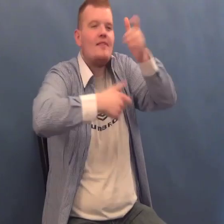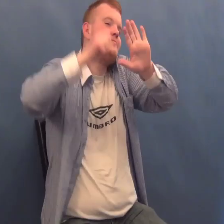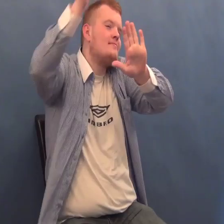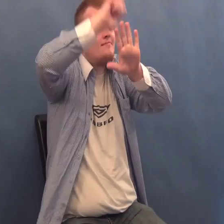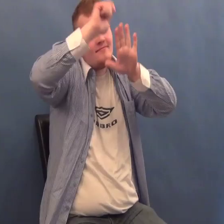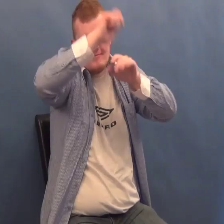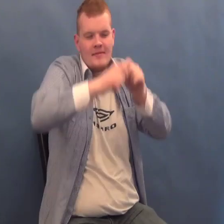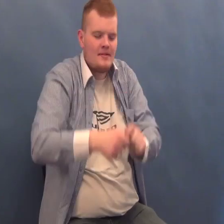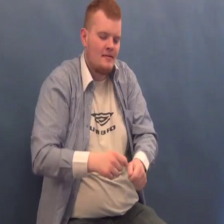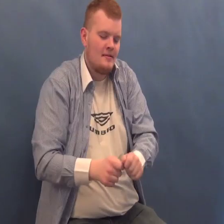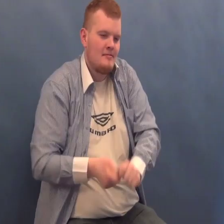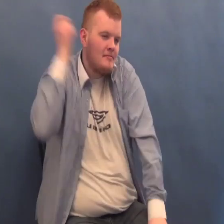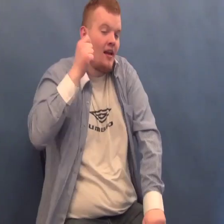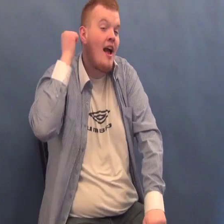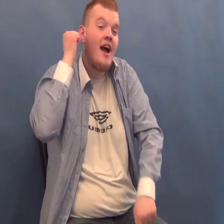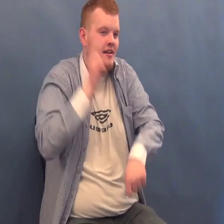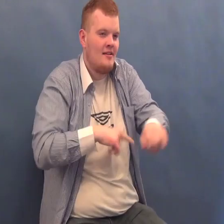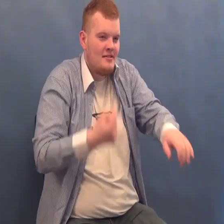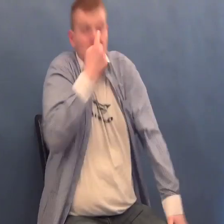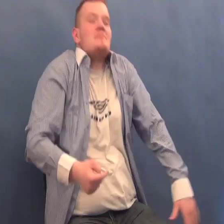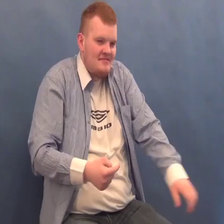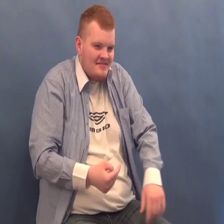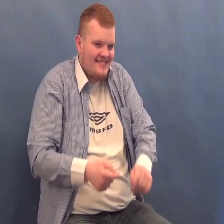Podczas montowania okna rzuca czymś drobnym do tyłu i trafia tym policjanta w twarz.